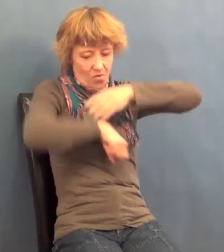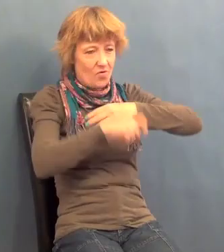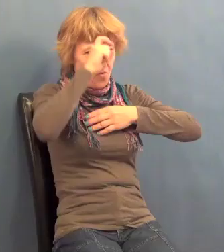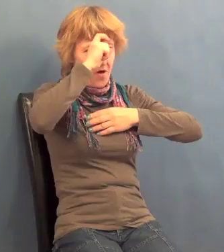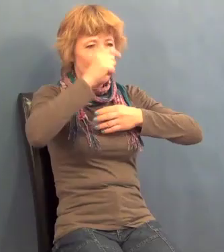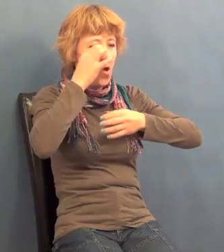A wcześniej dostaje się do wnętrza człowieka, kota.